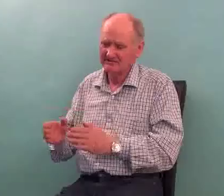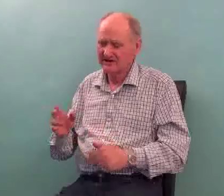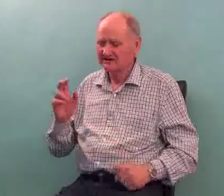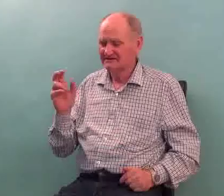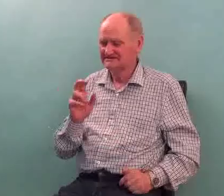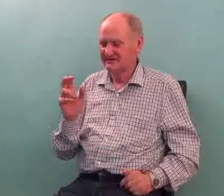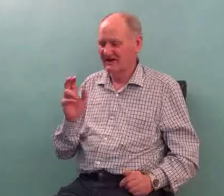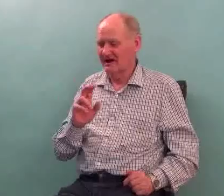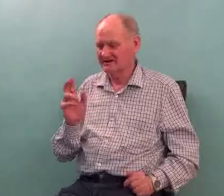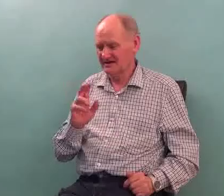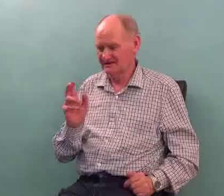Czwartek.